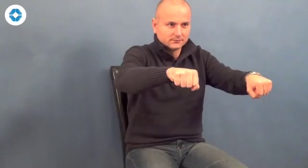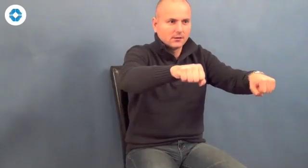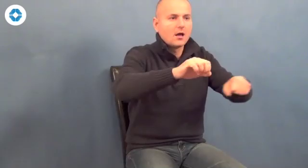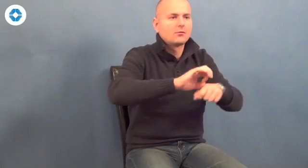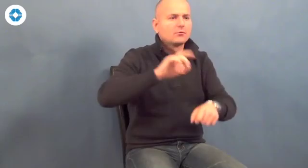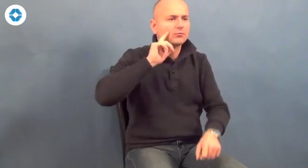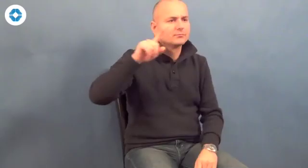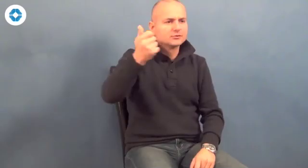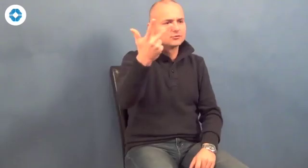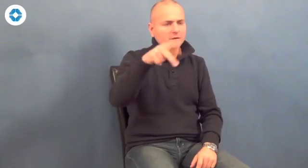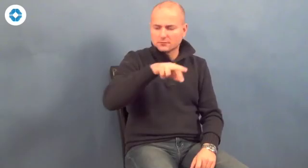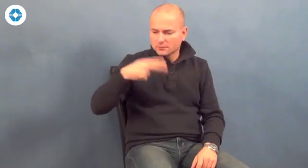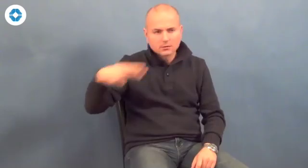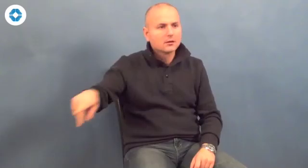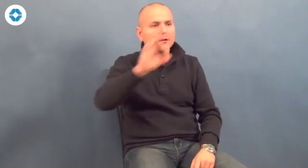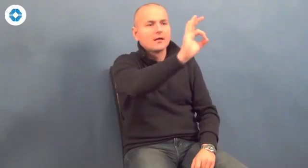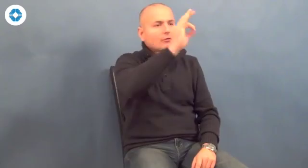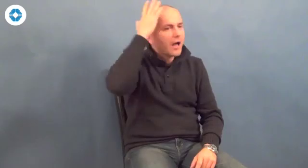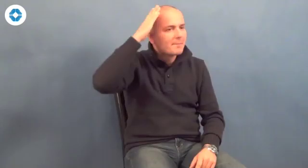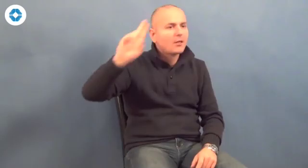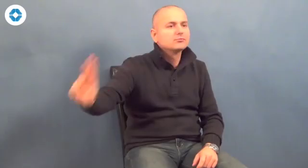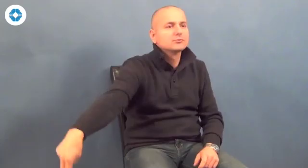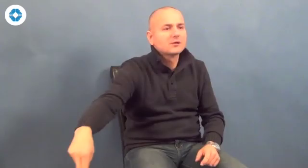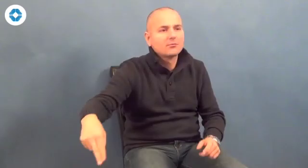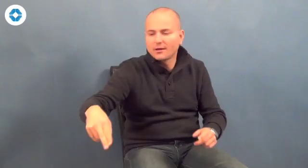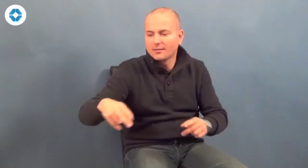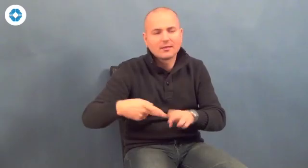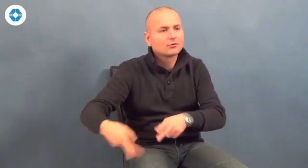Trzech chłopaków zauważa, że na drodze został kapelusz chłopca.